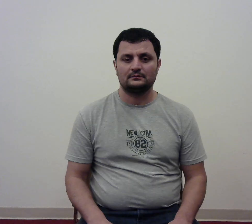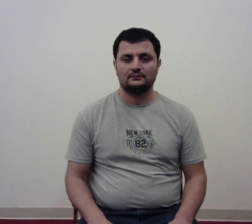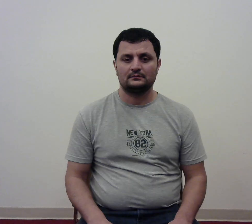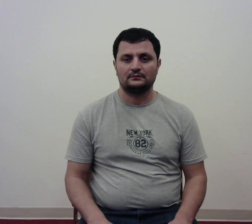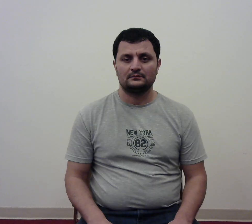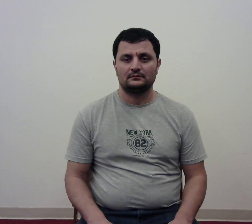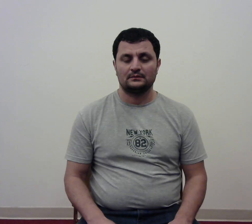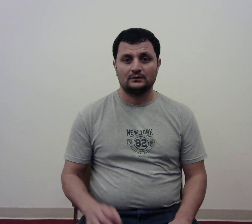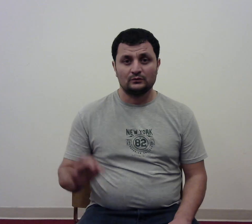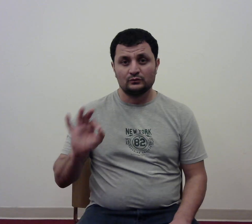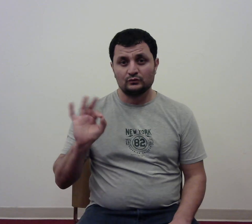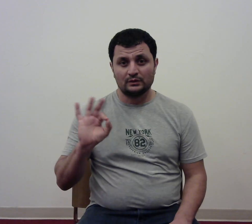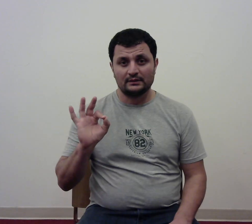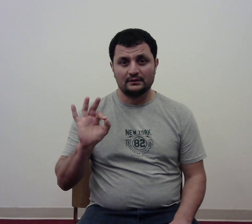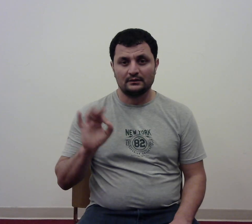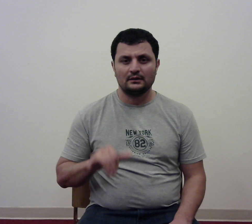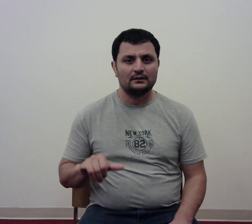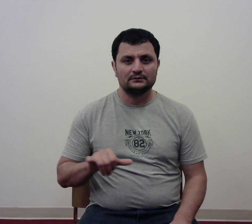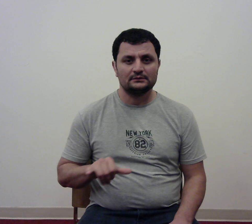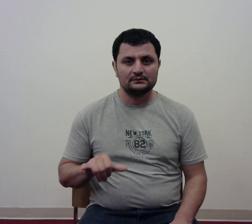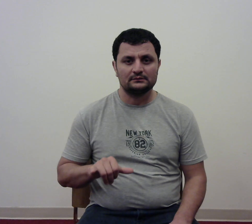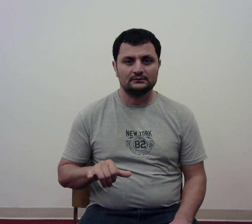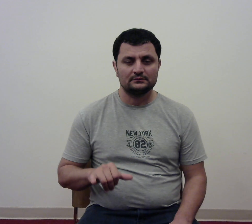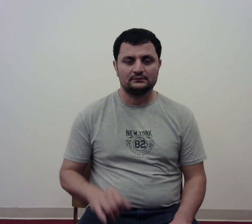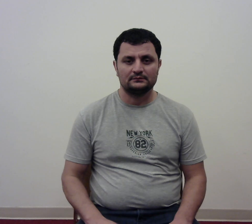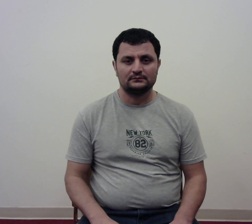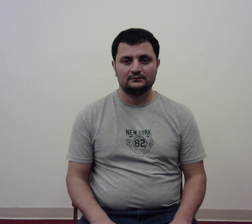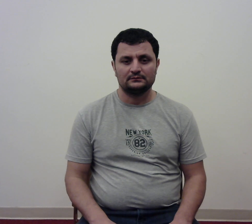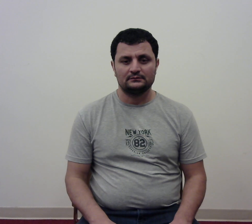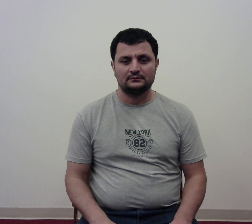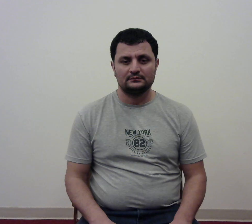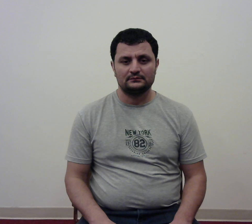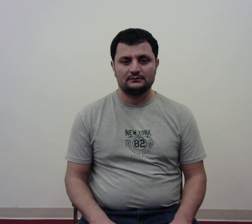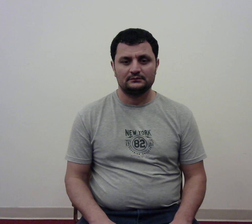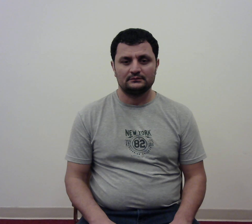Ayaqyolu hardadır?